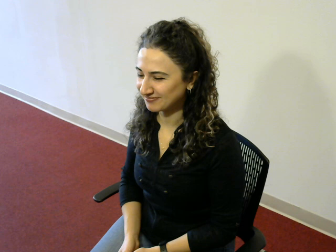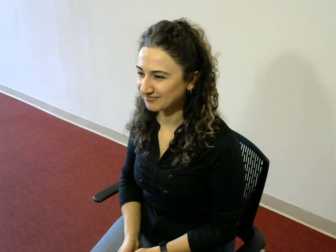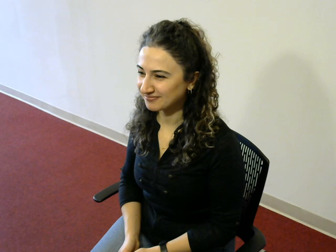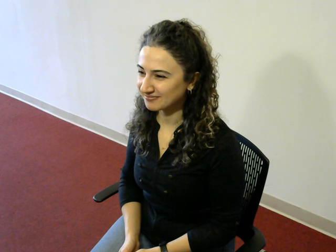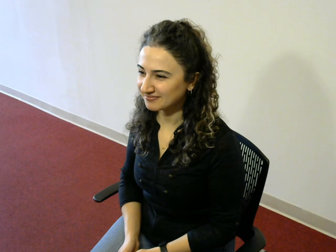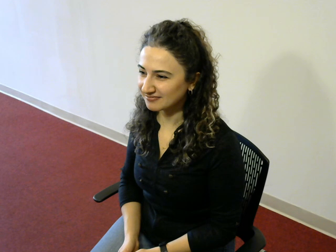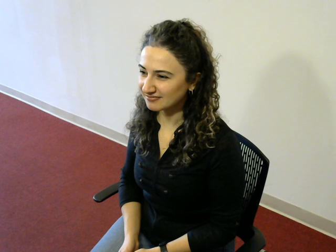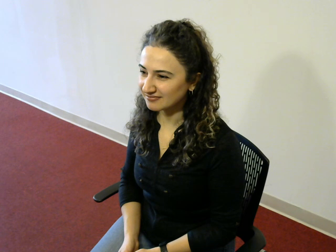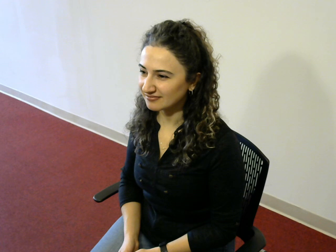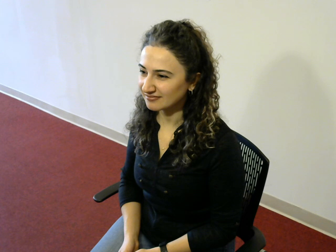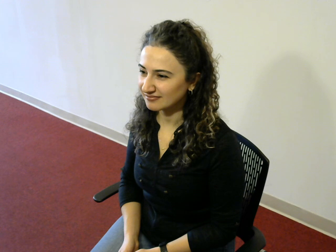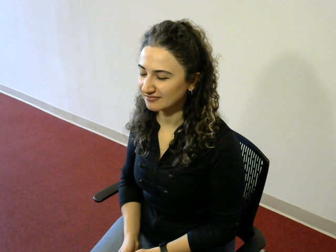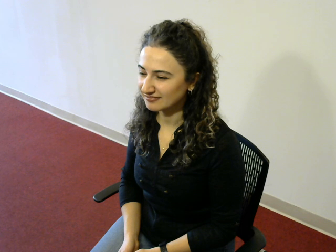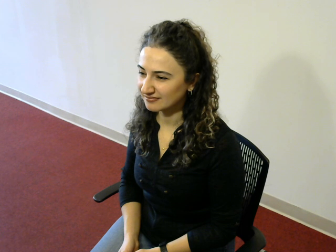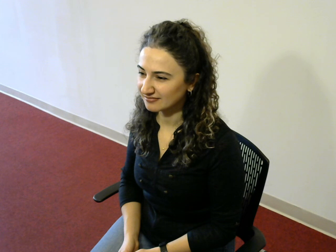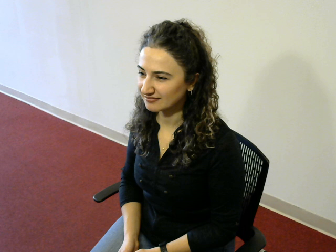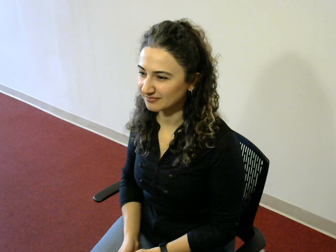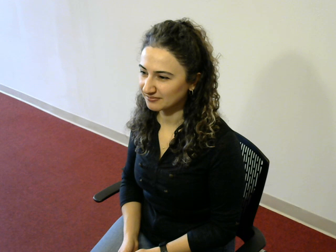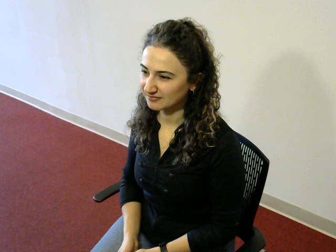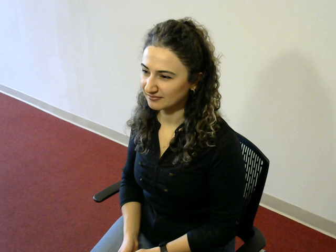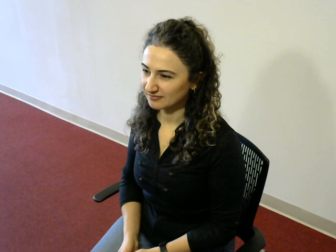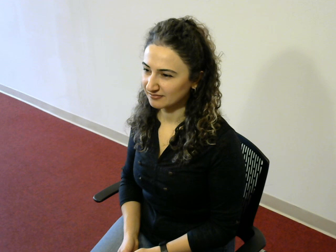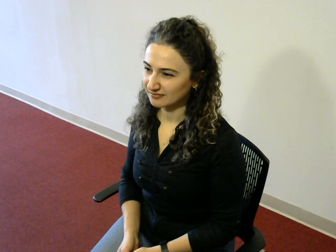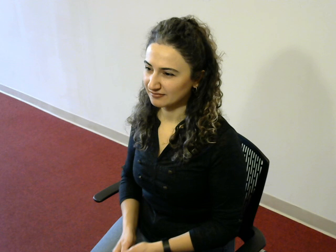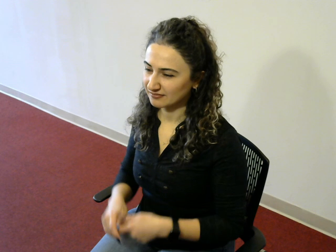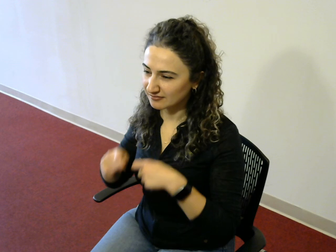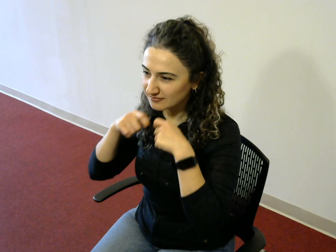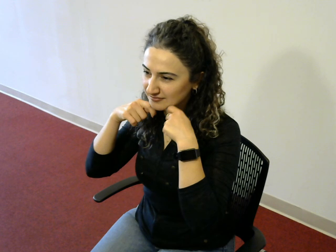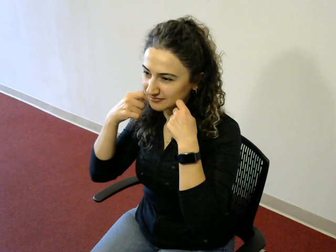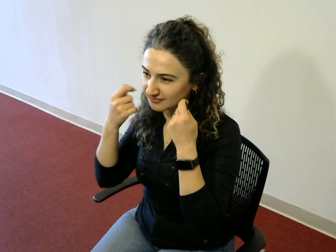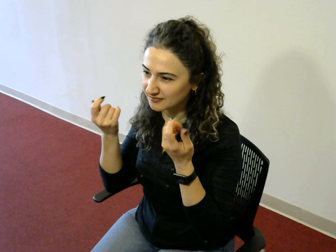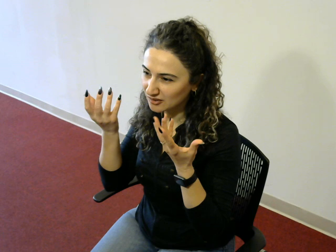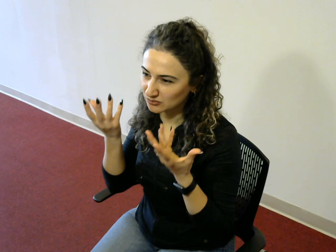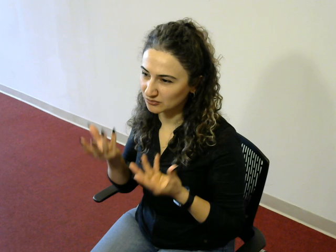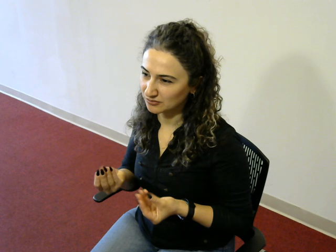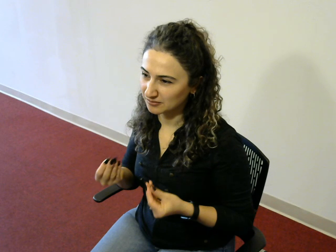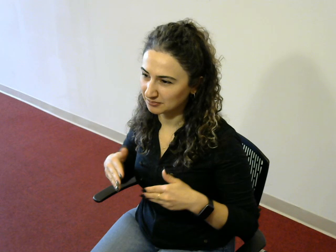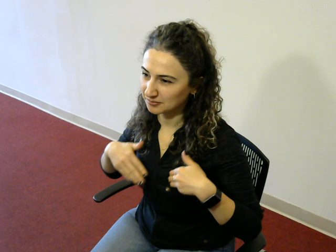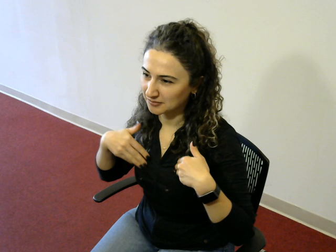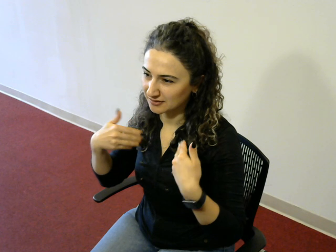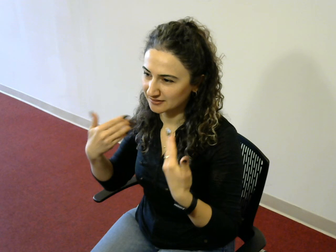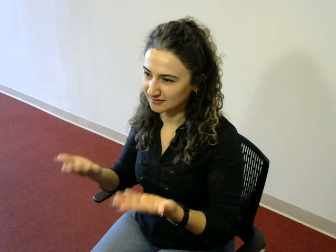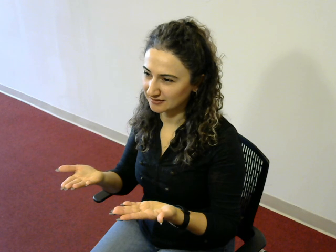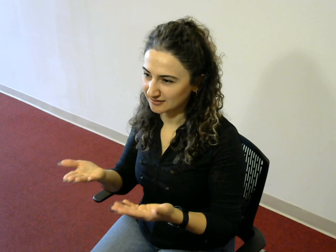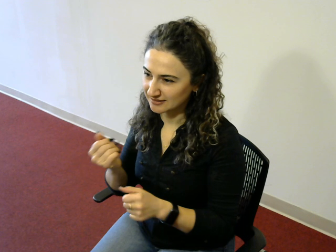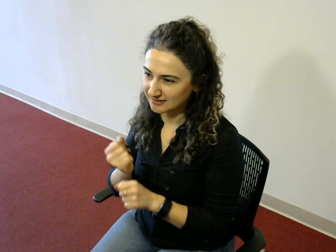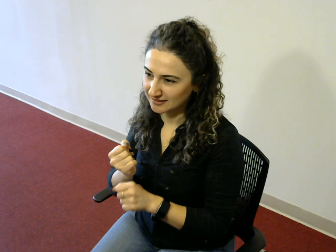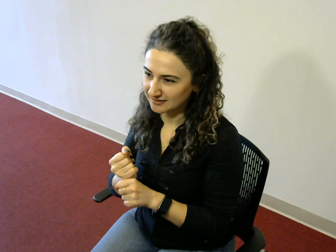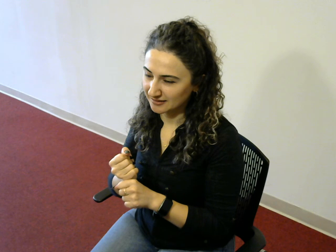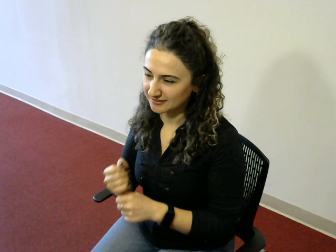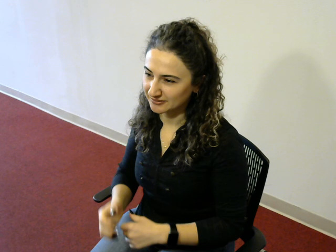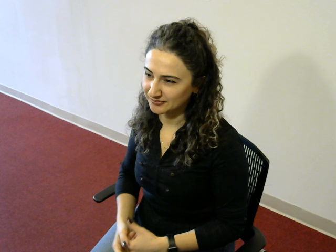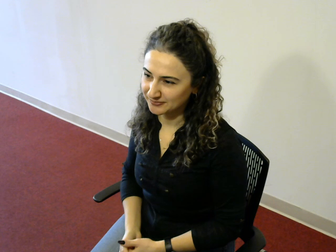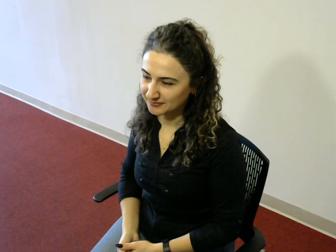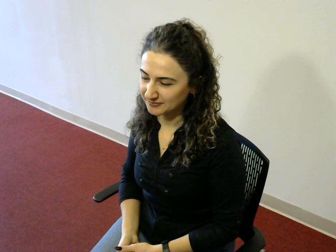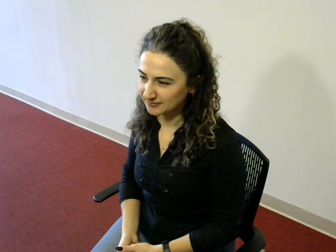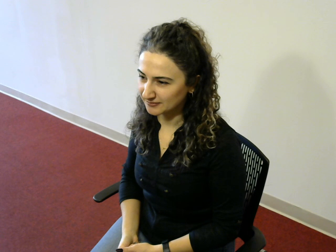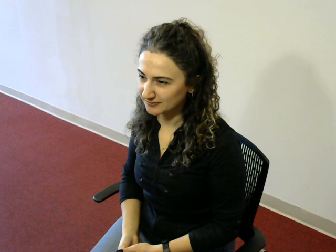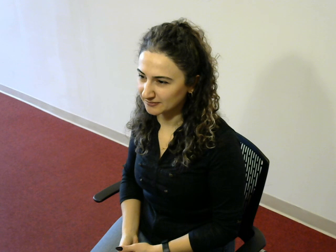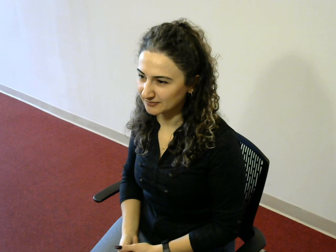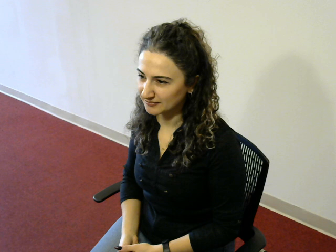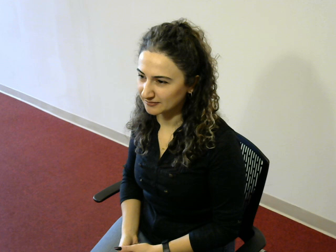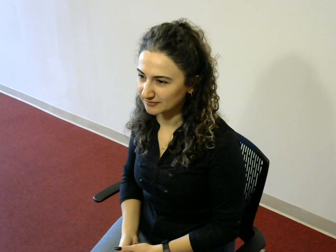Ad gününü təbrik edirəm